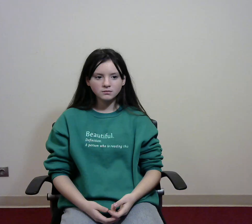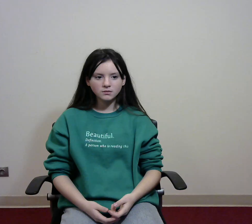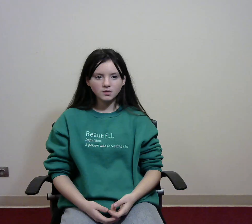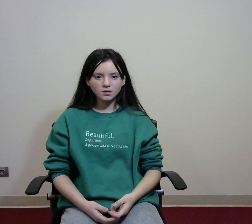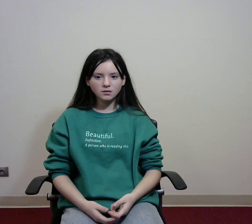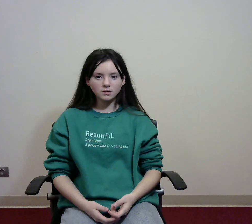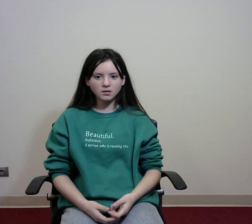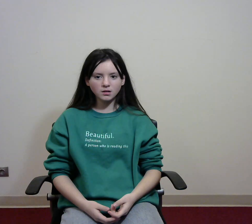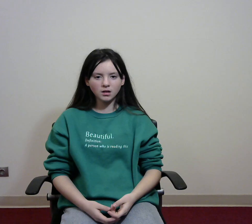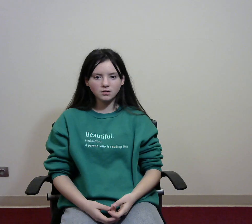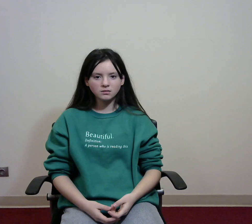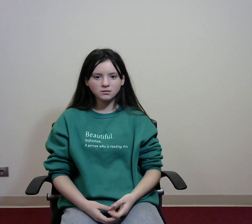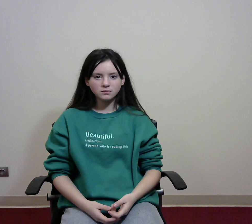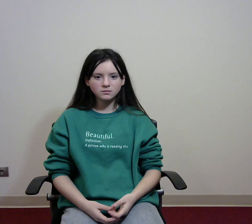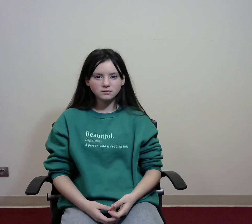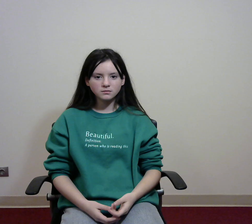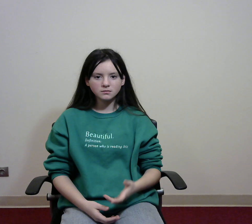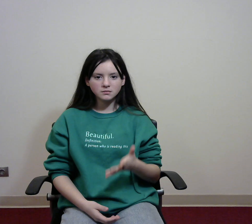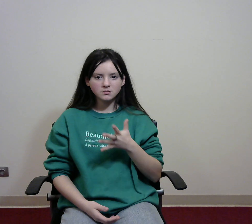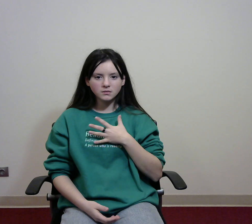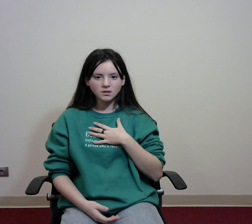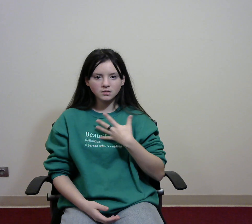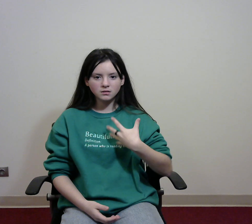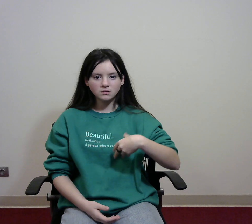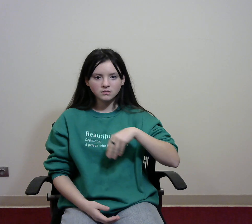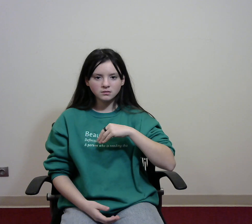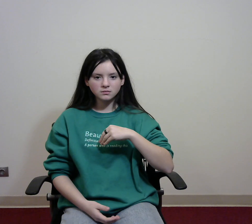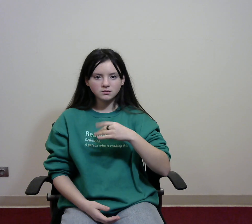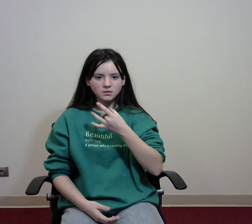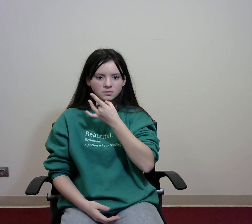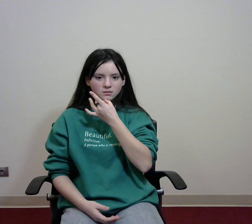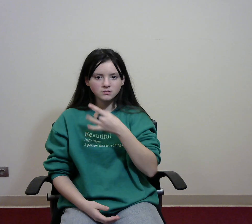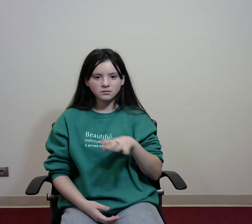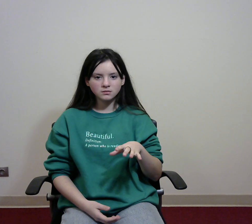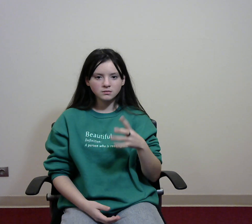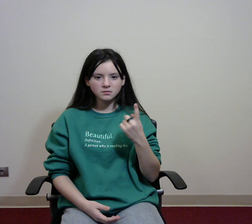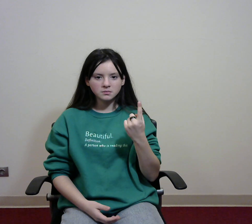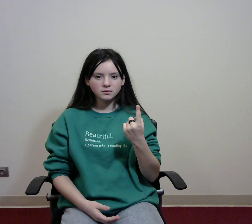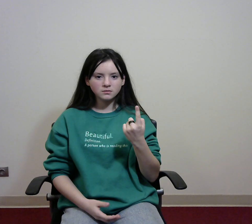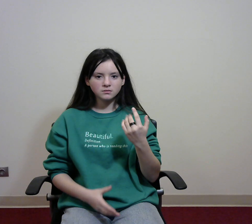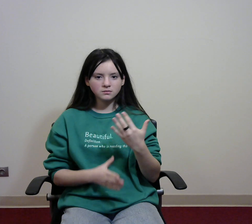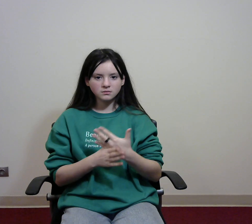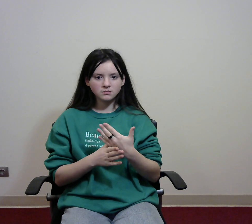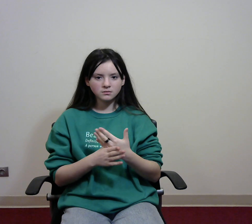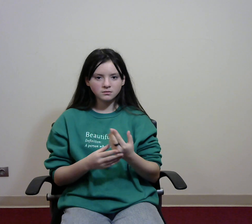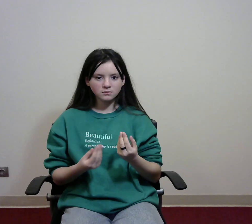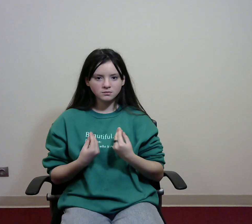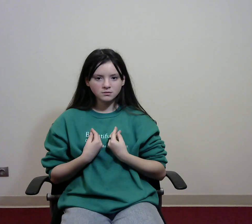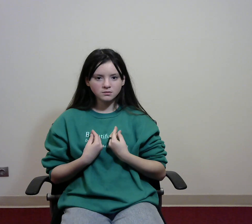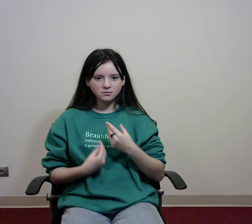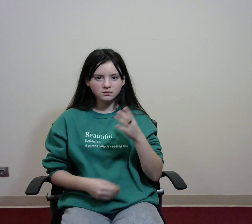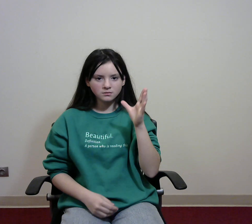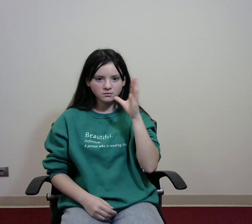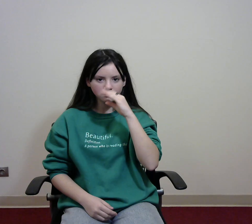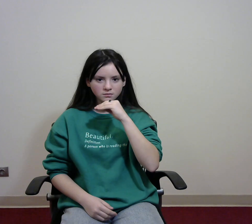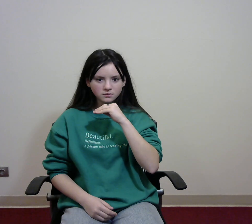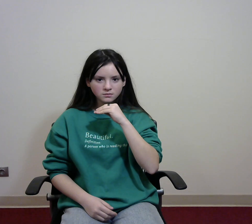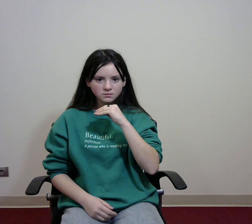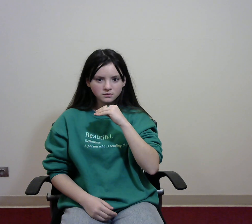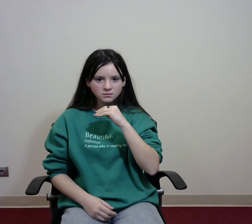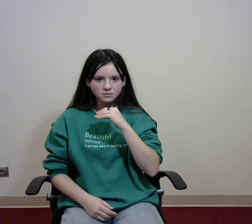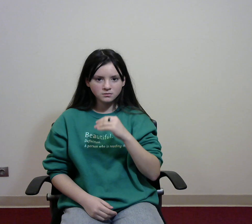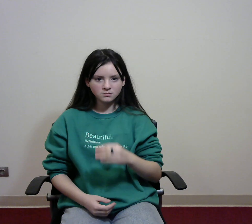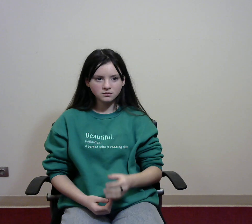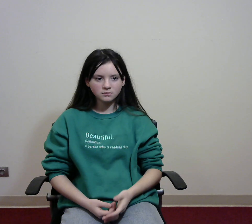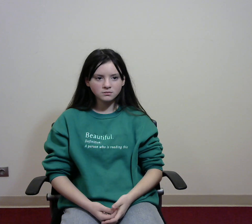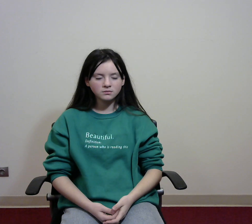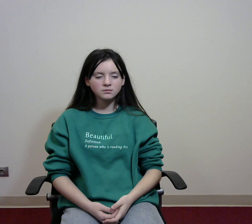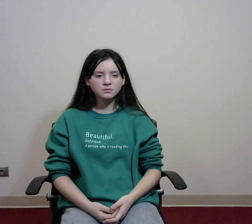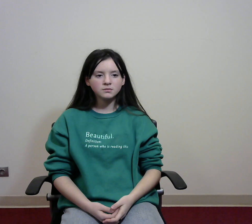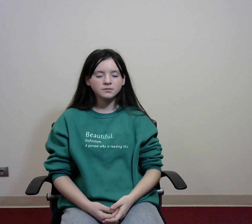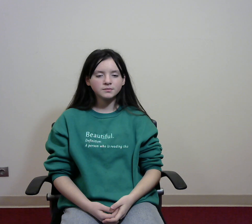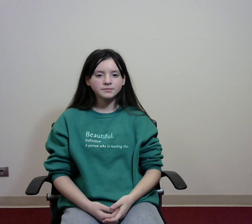Bizə hər hansı bir yardım düşürmü?